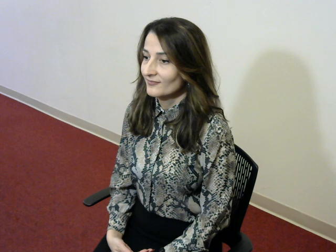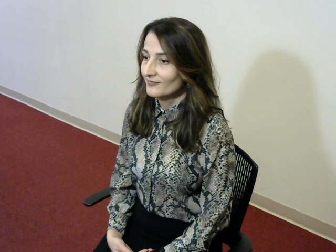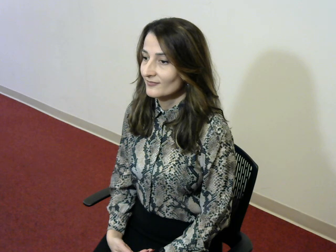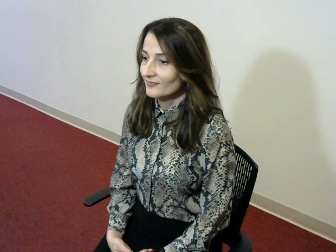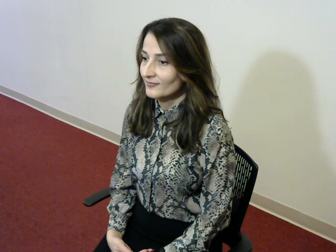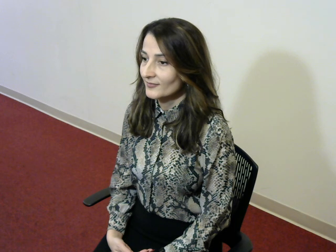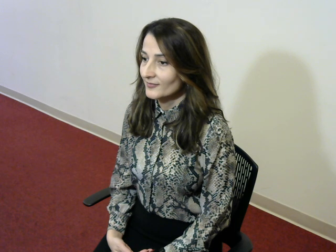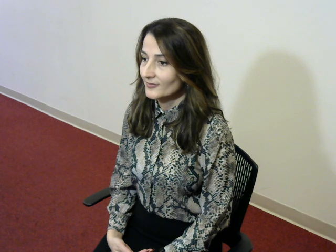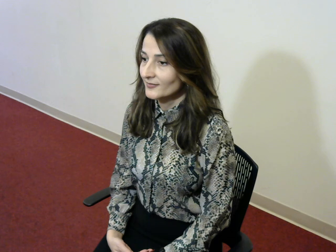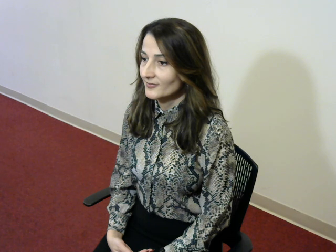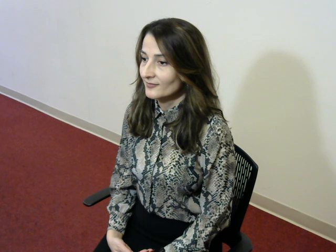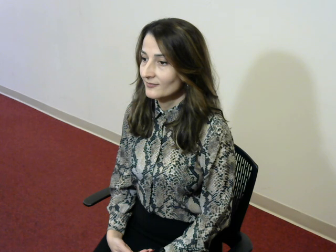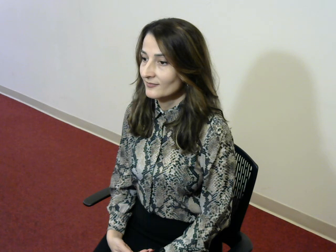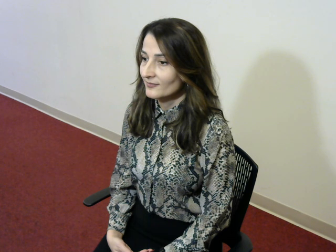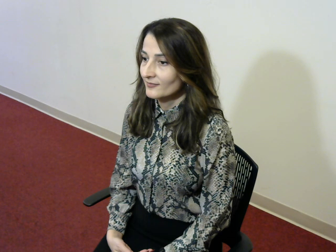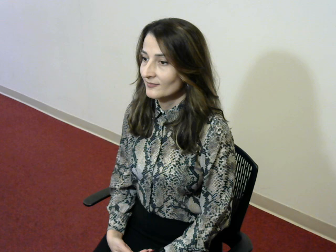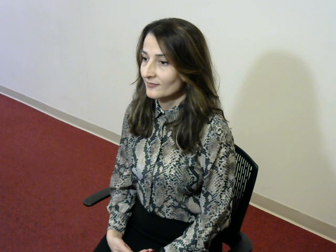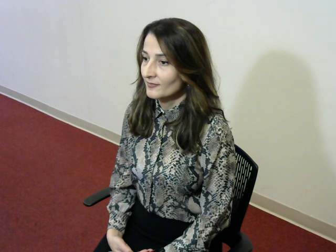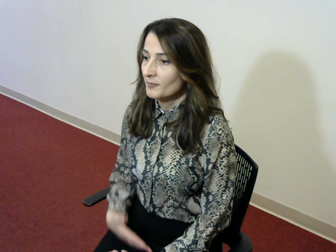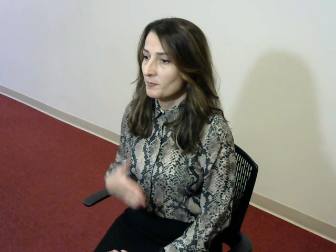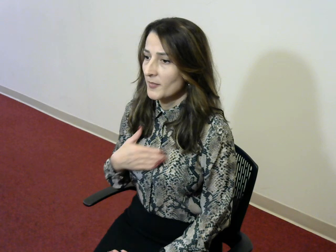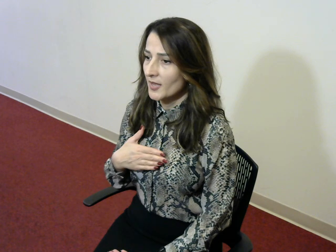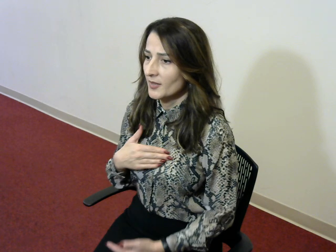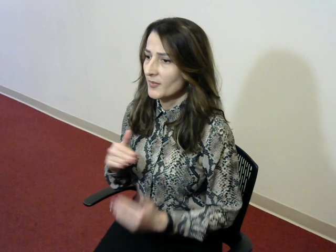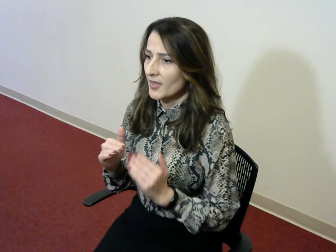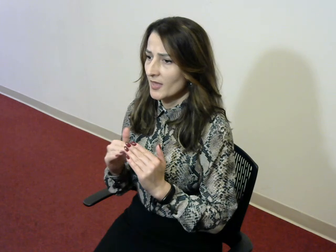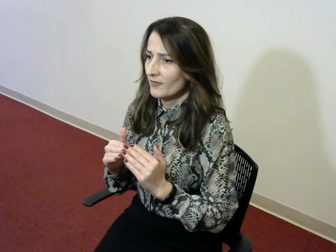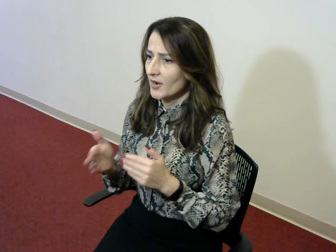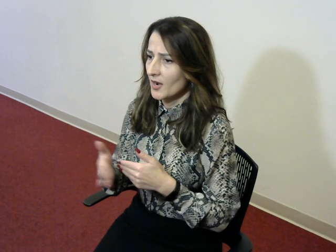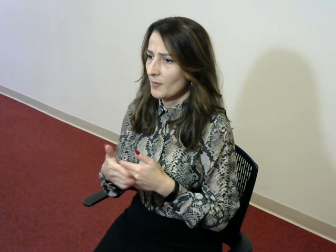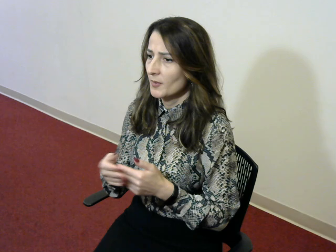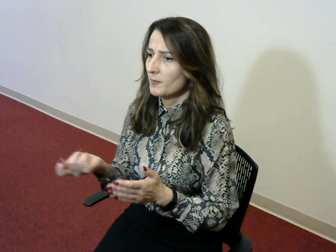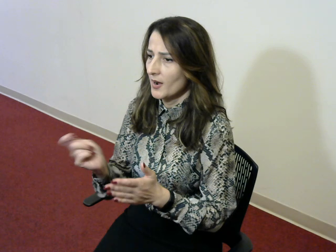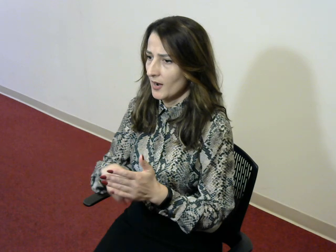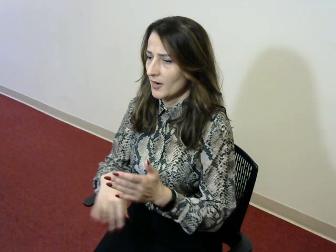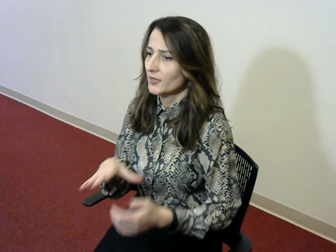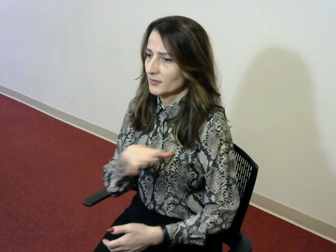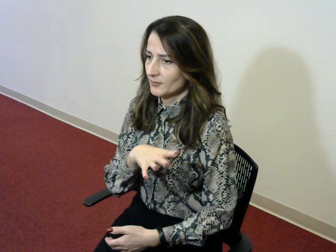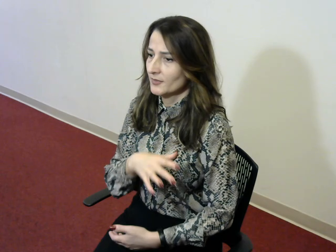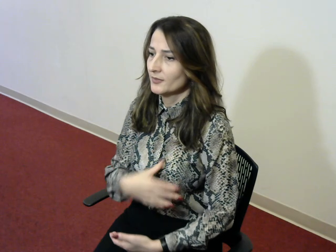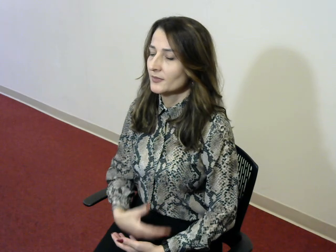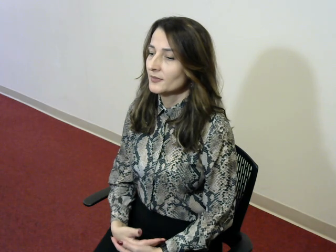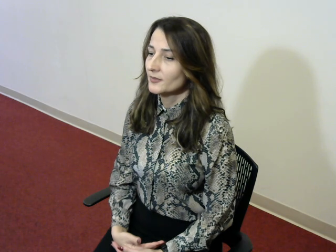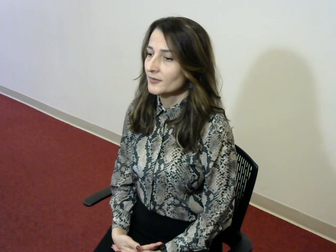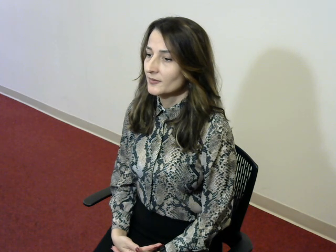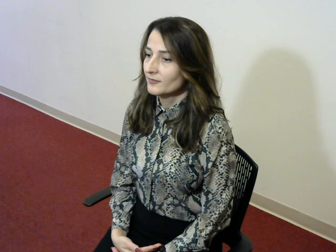Mən evin qapısını bağlamışam